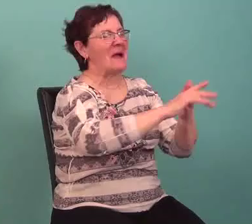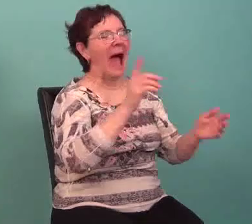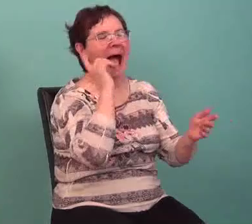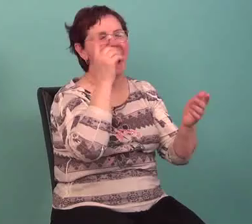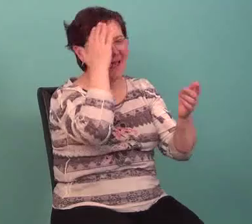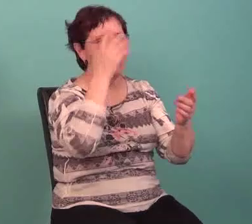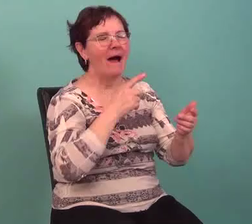Aha, już wiem.